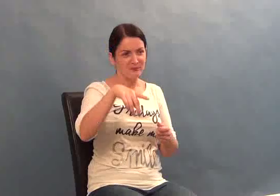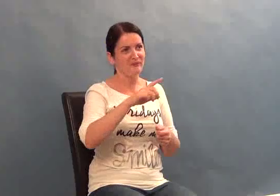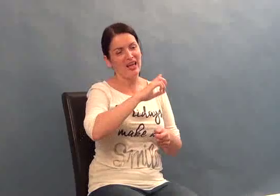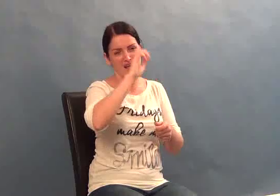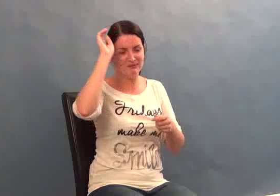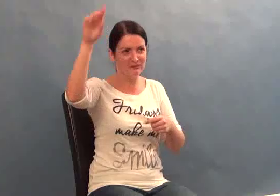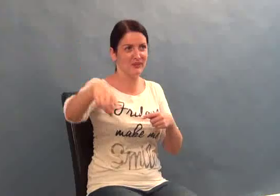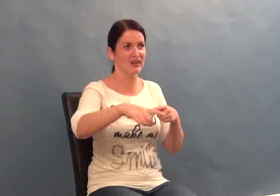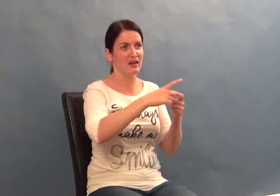I poszła.